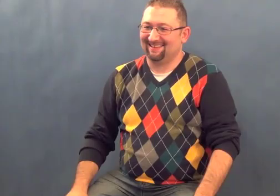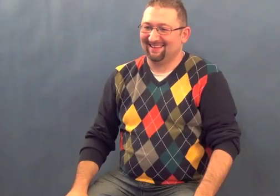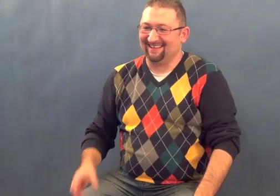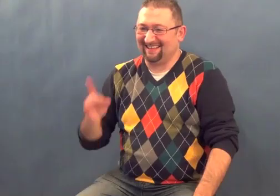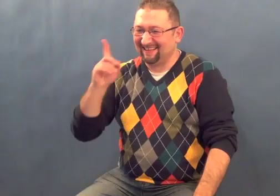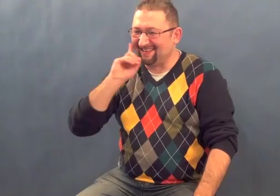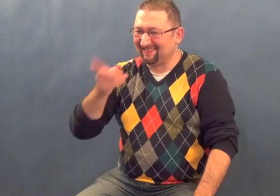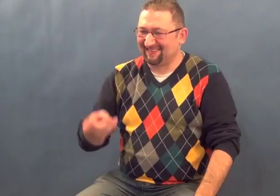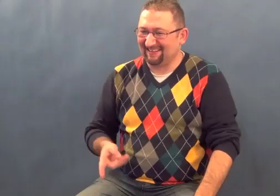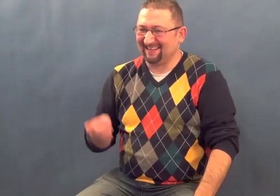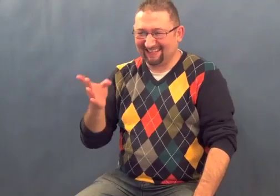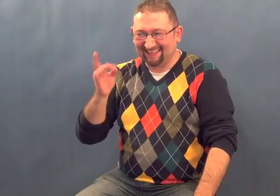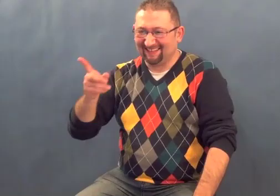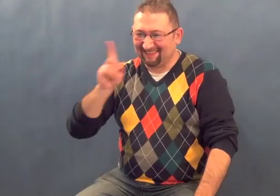Prawda, tak, prawda.